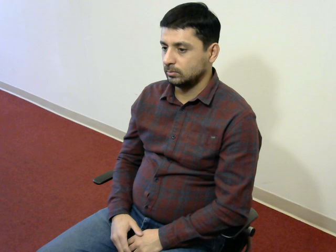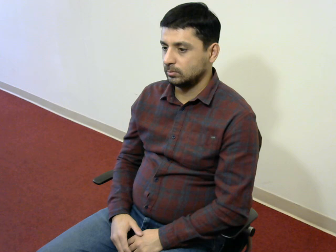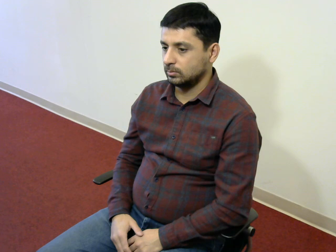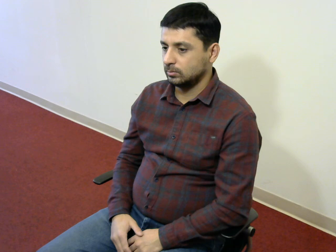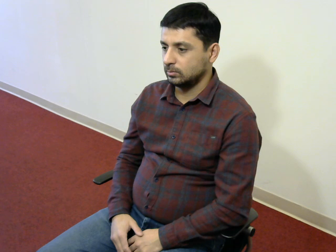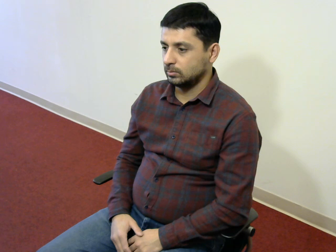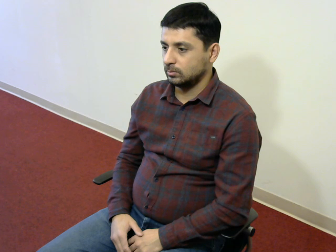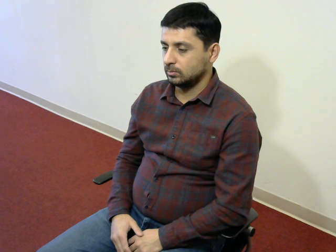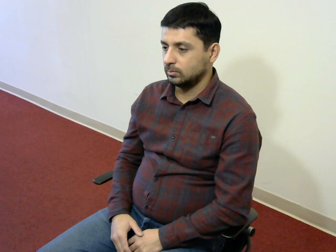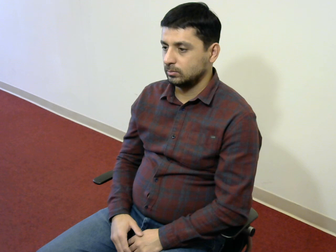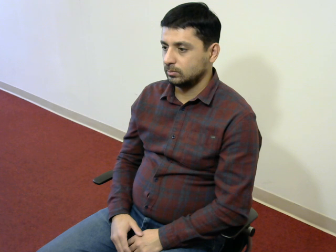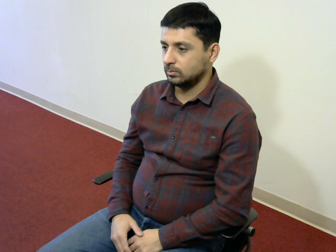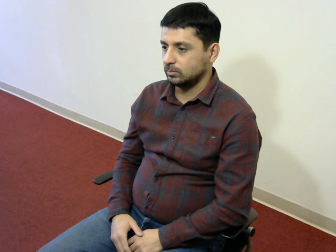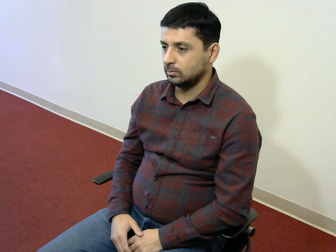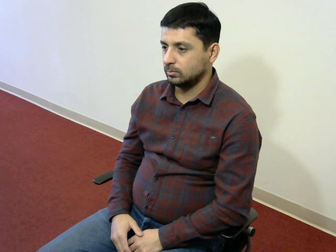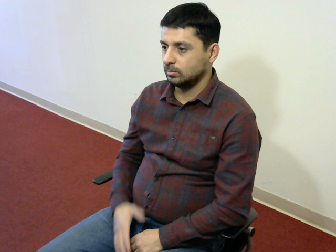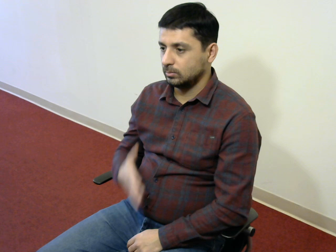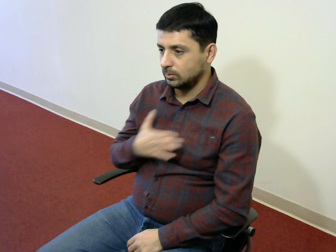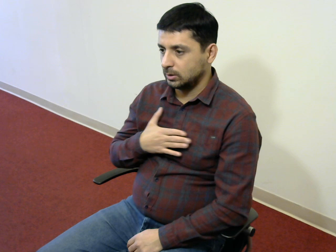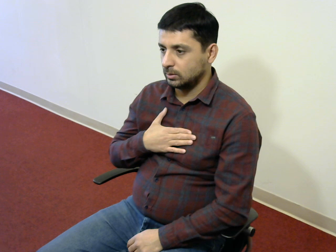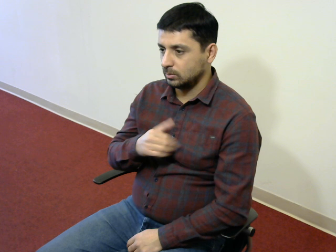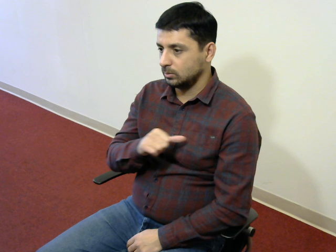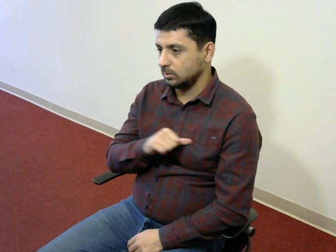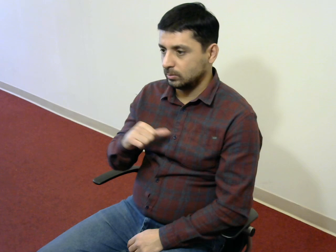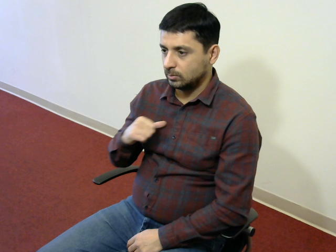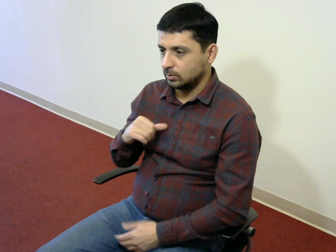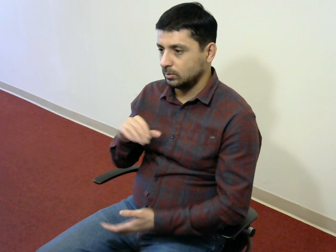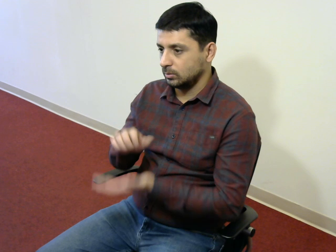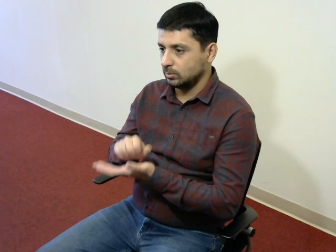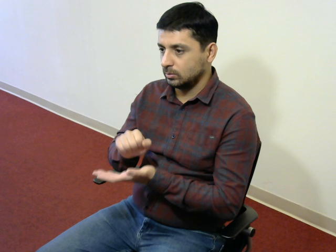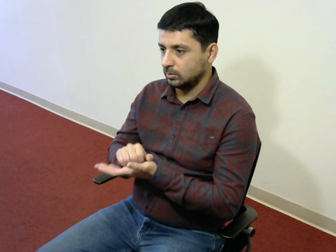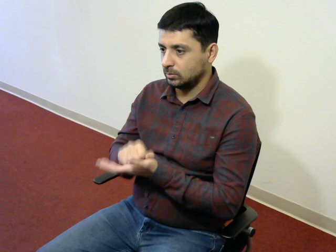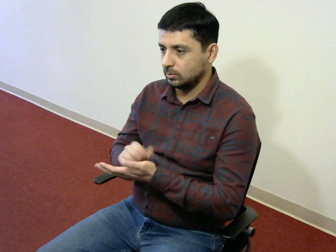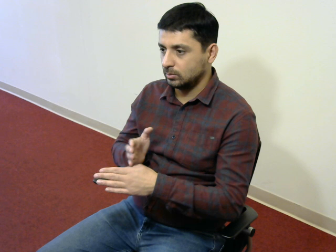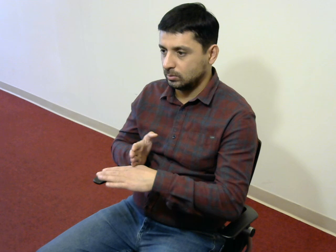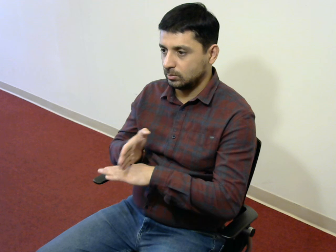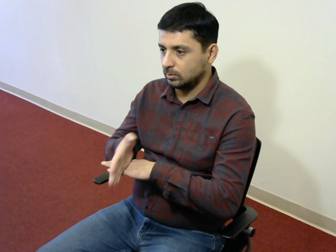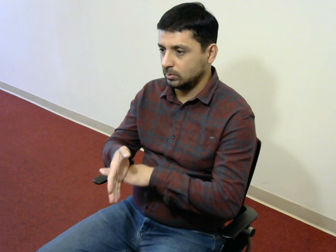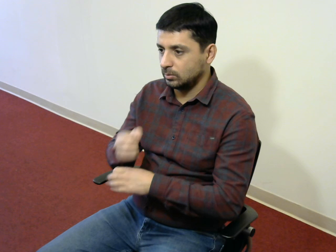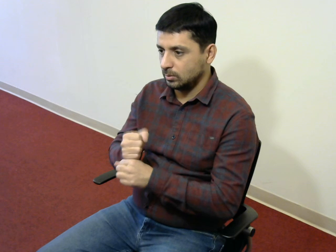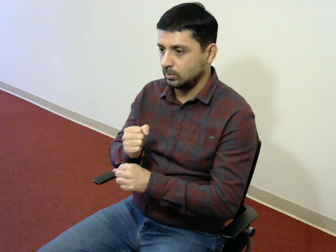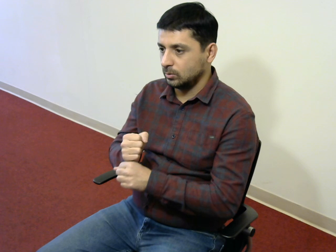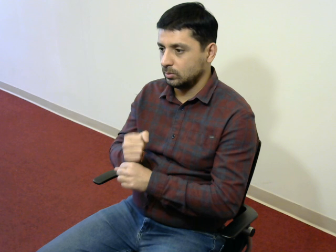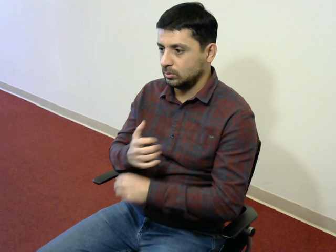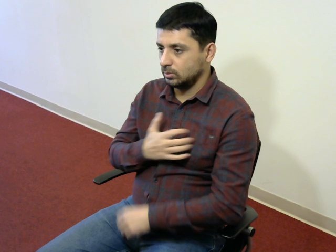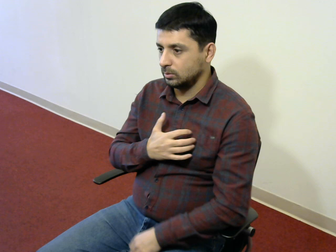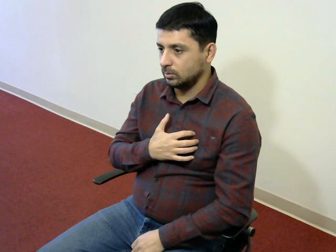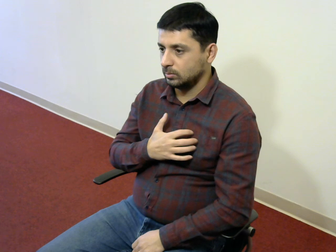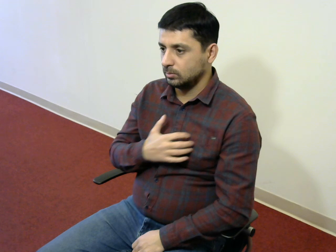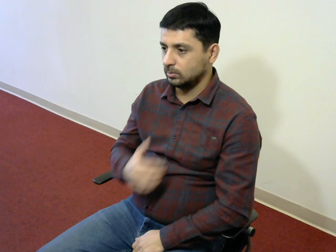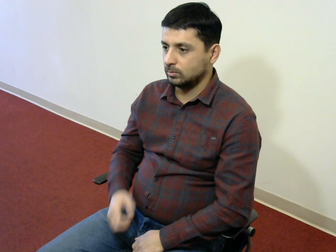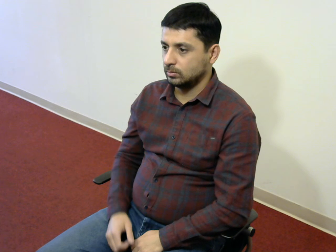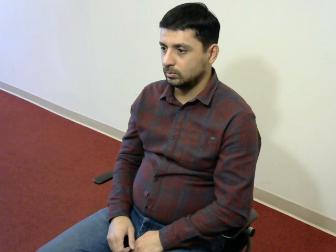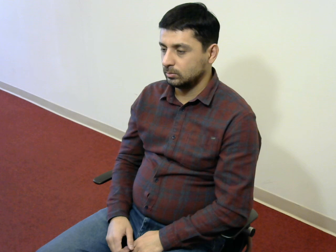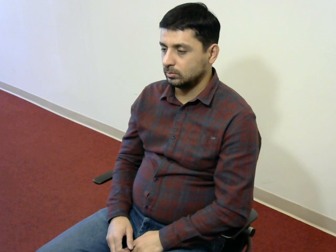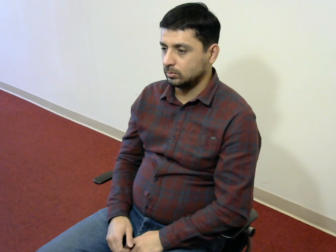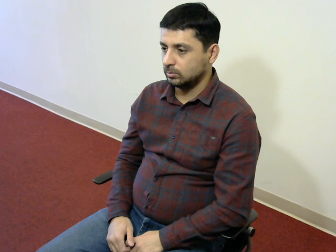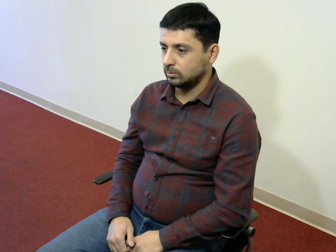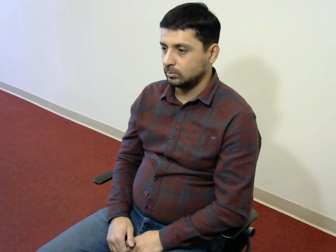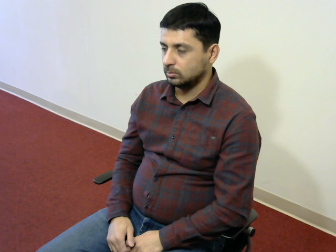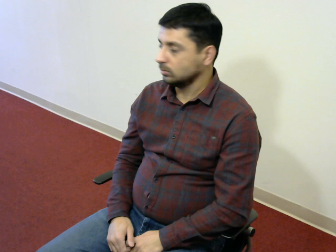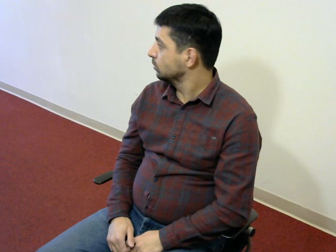Mən özünüməşğulluğa müraciət etmək istəyirəm